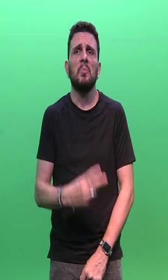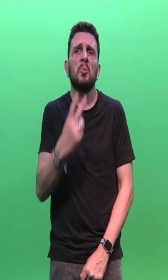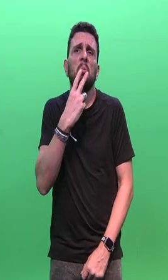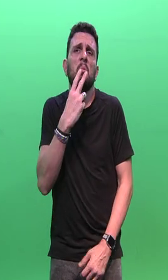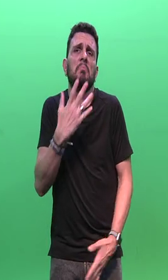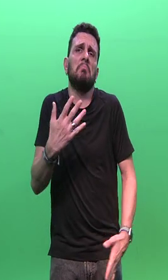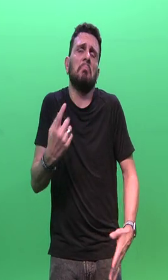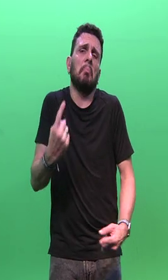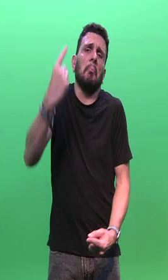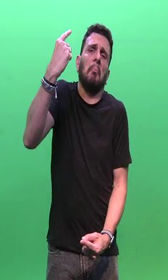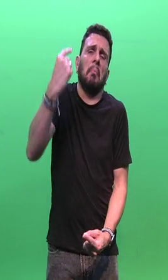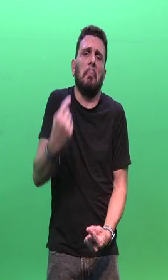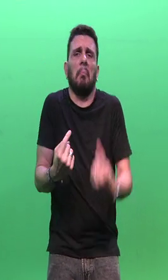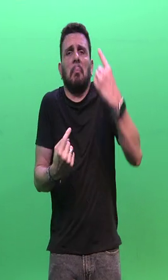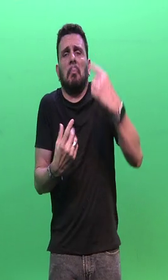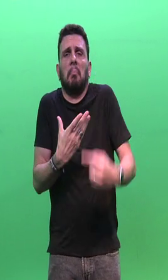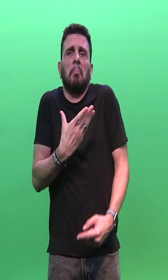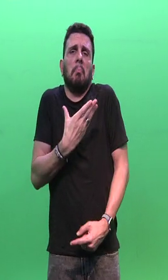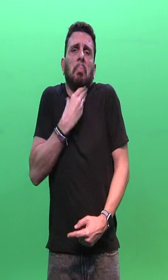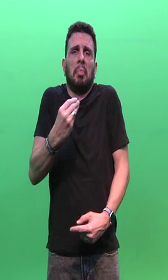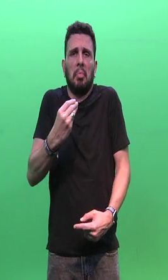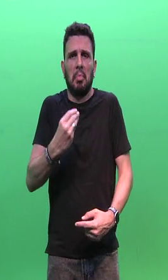Fumo ocasionalment, quan em ve de gust.